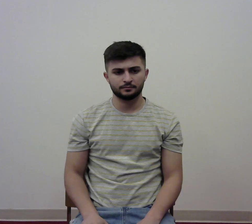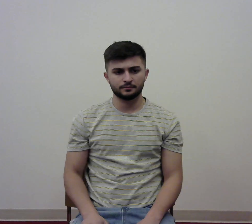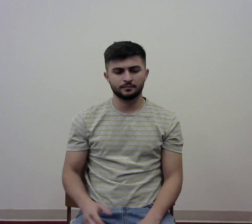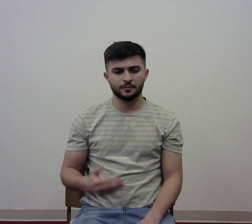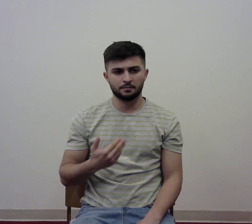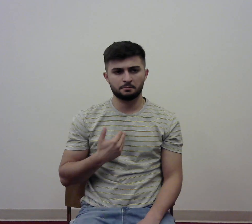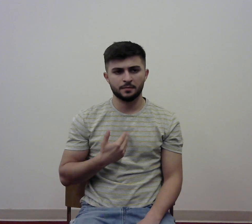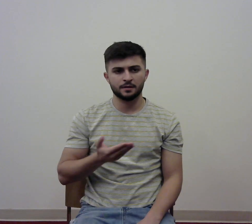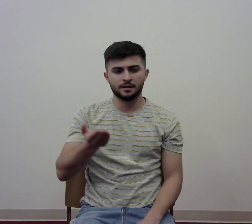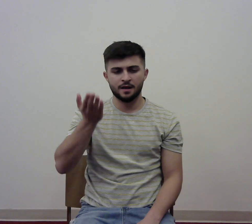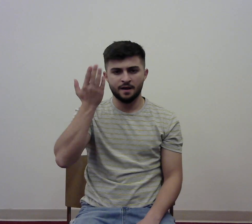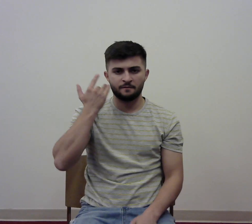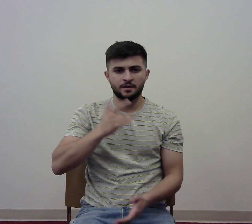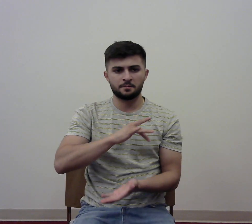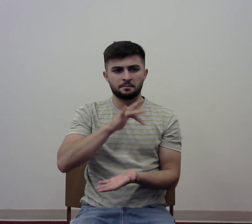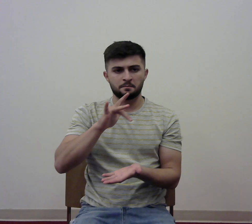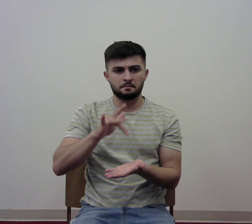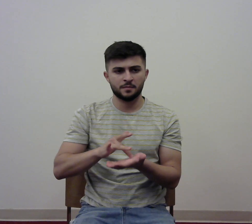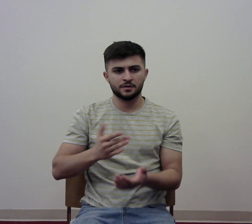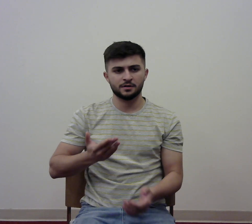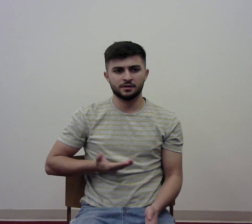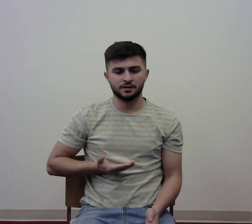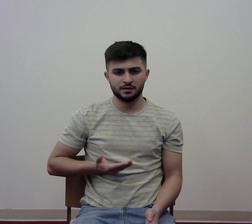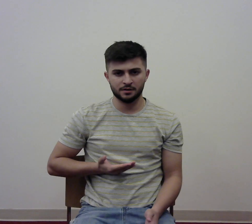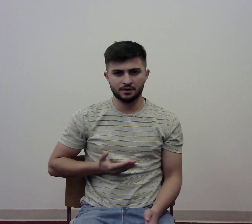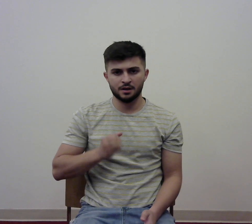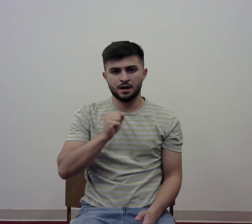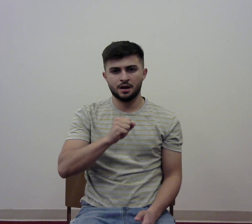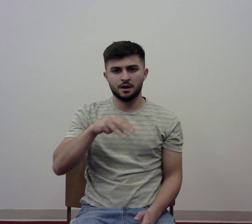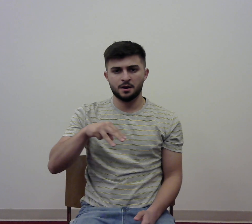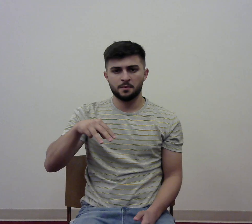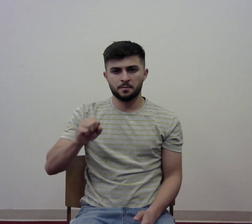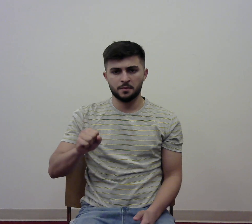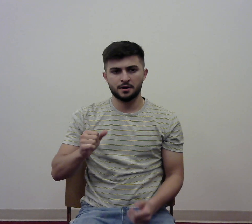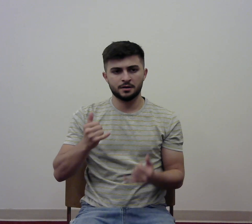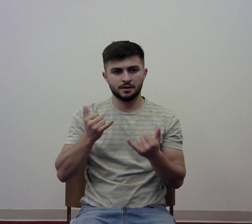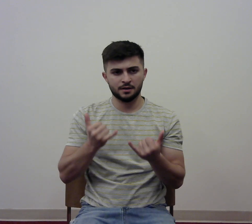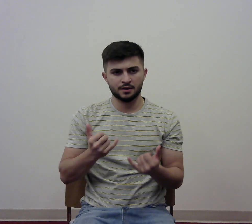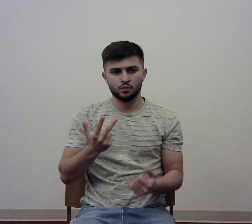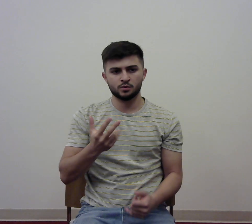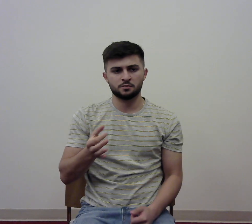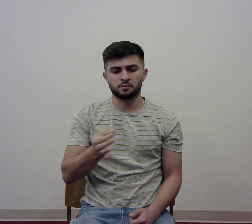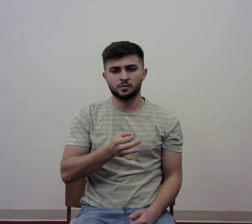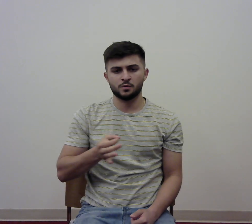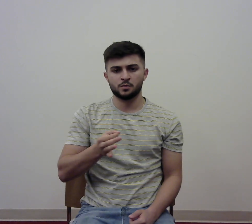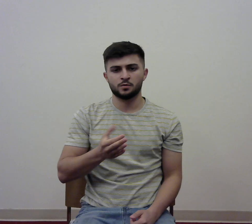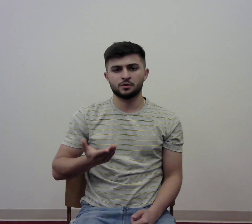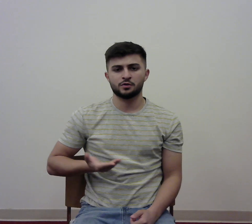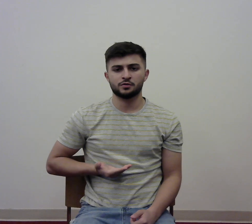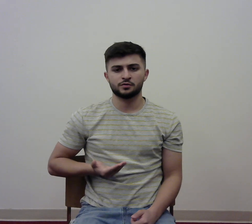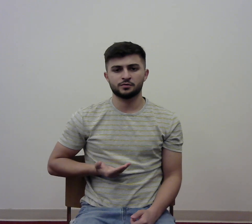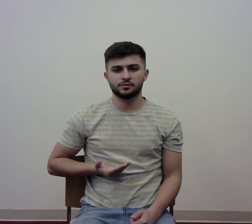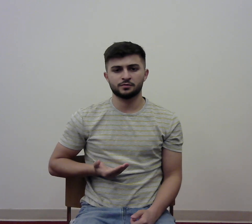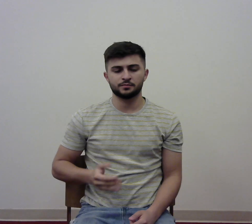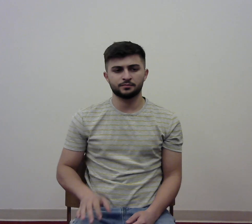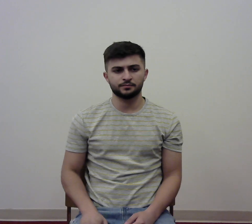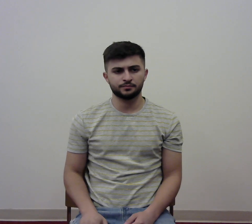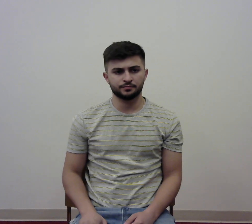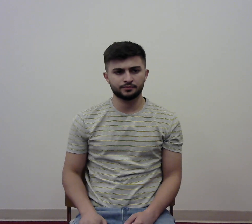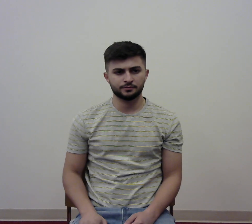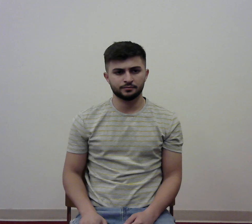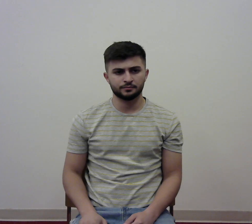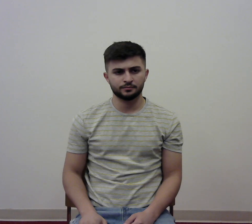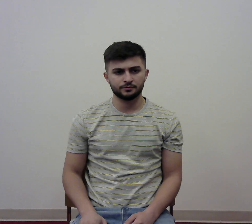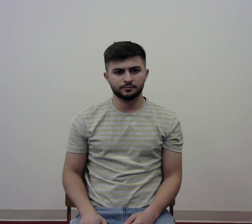Mən əvvəl mərkəzdə yaşamışam, amma indi 3-cü mikrorayonda yaşayıram